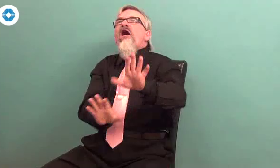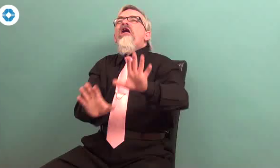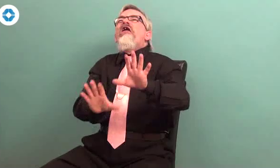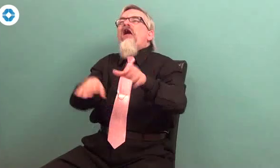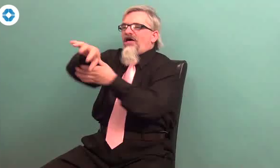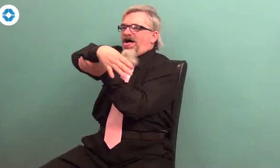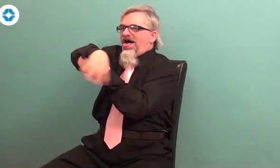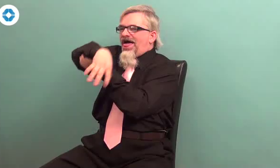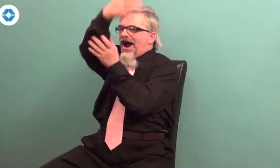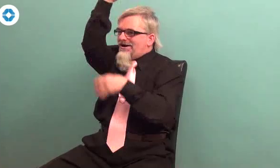Gniazdo kiwa się i spada na ziemię.